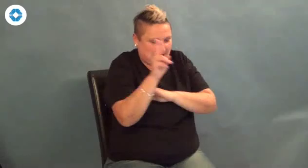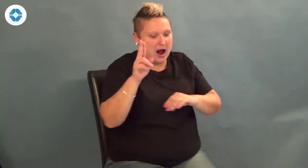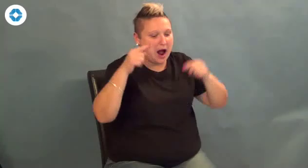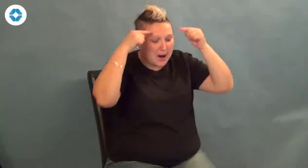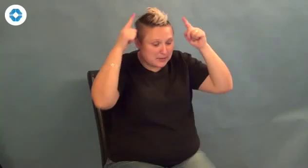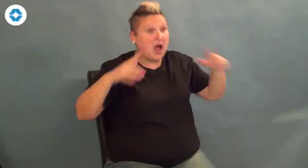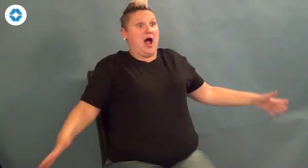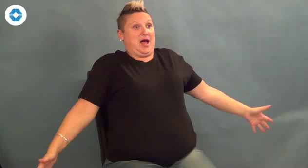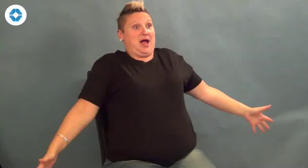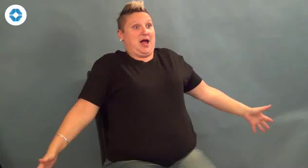Myszka Miki się przestraszyła.